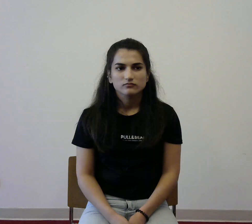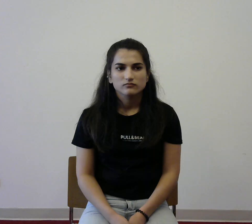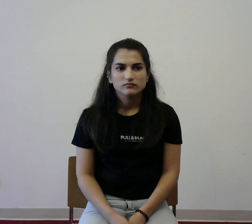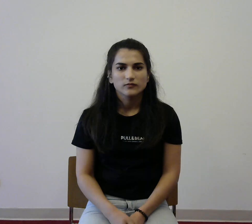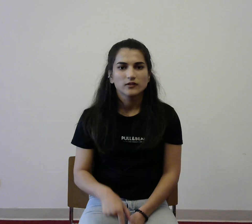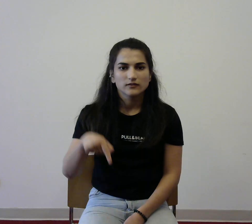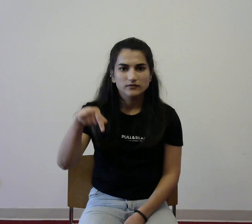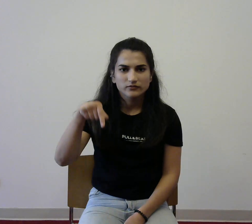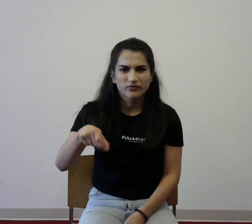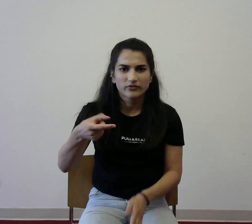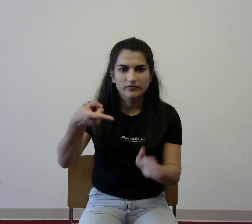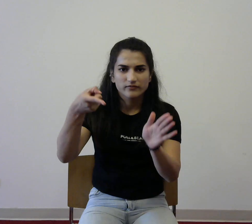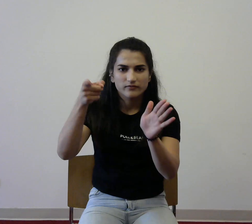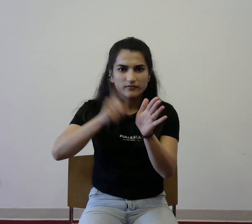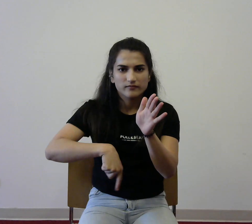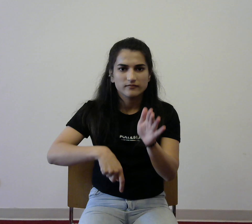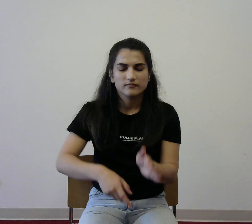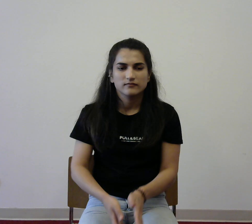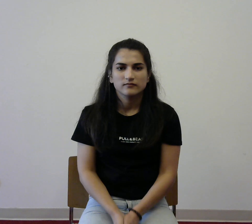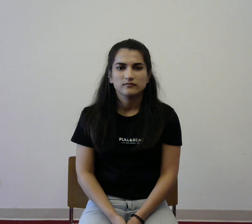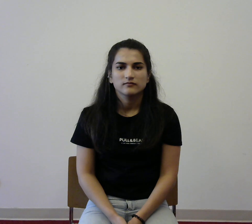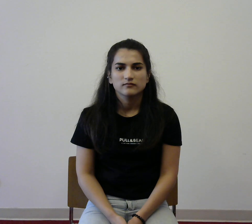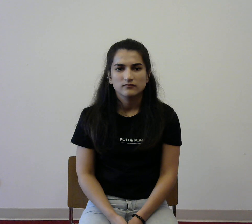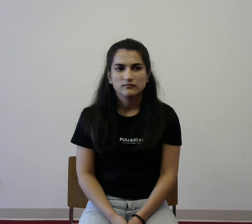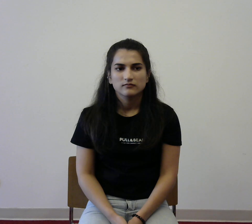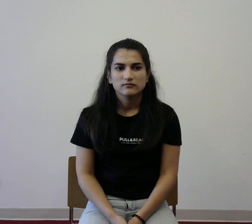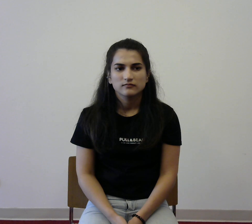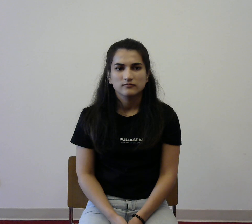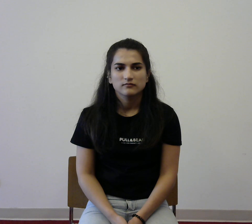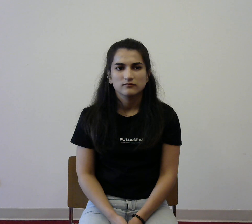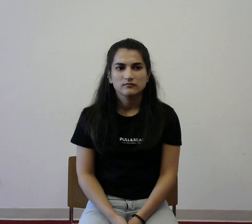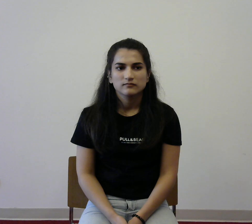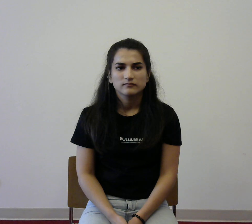Bu ucuzdur